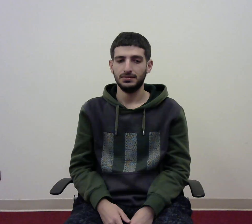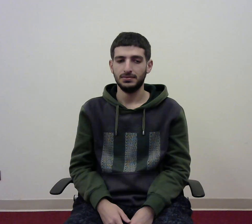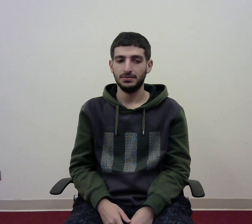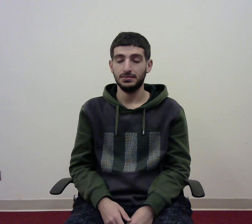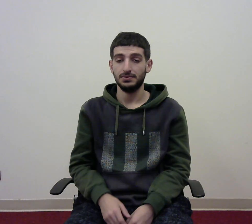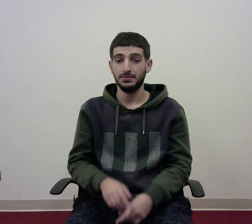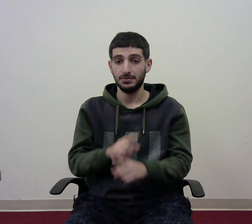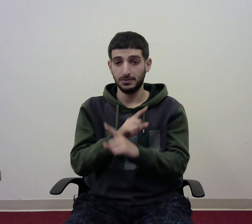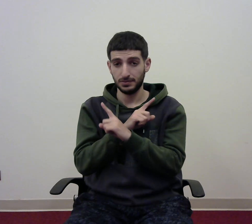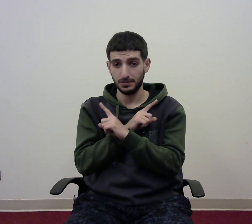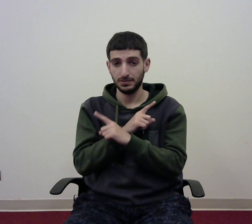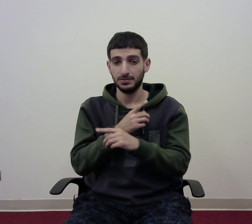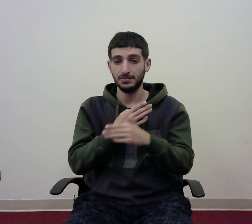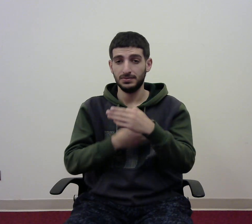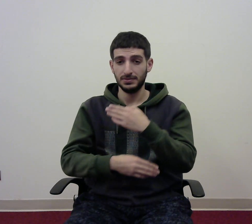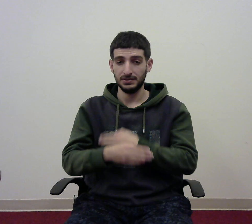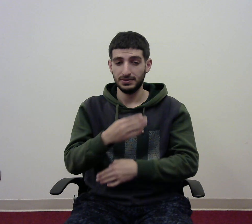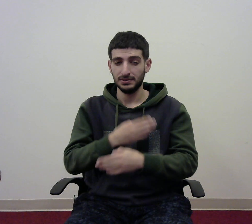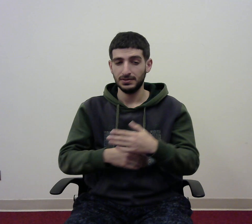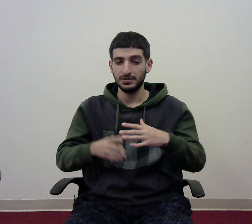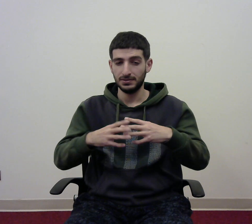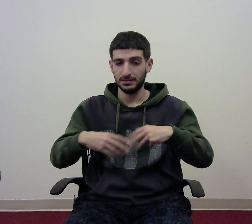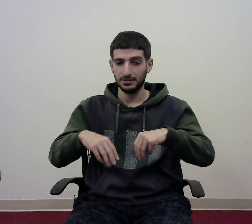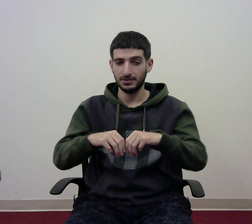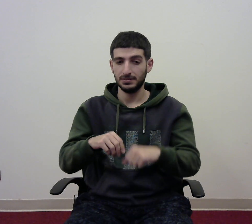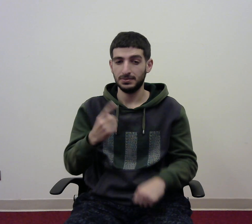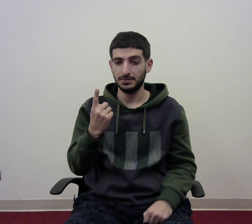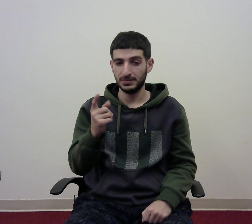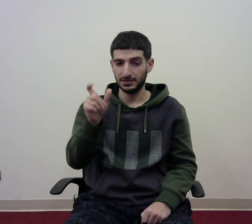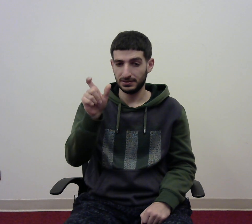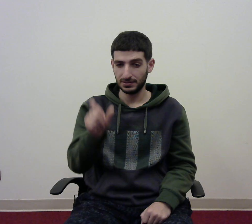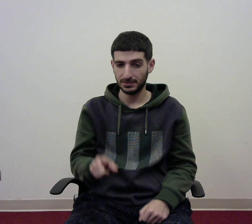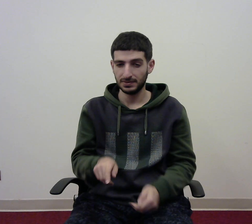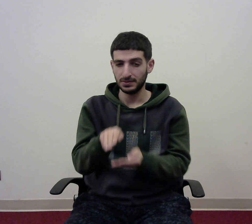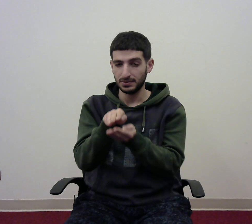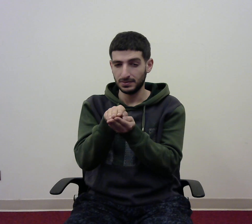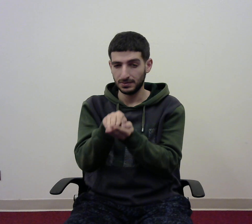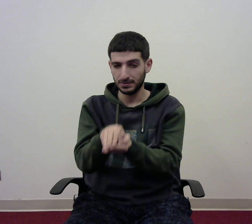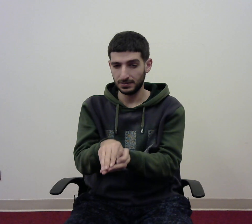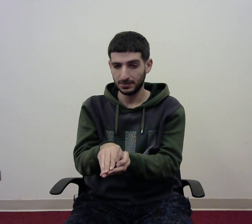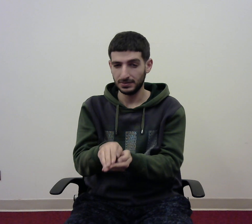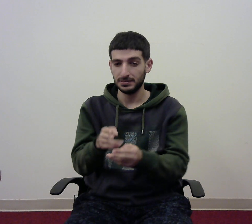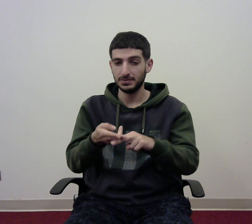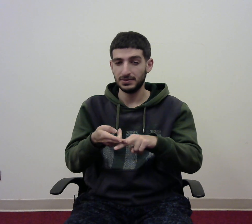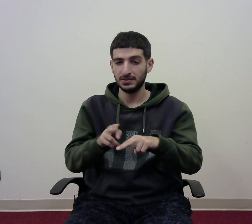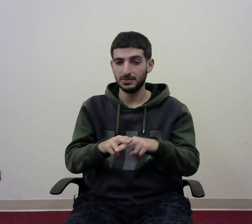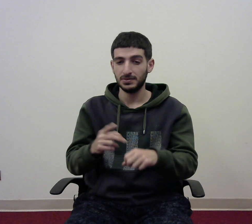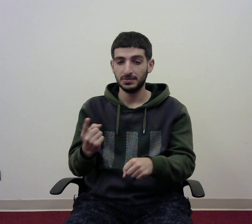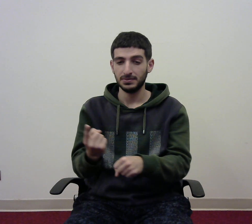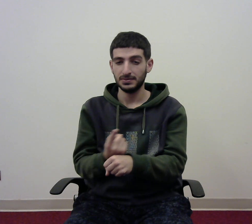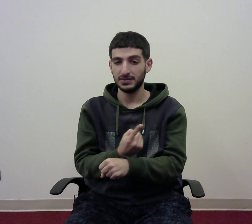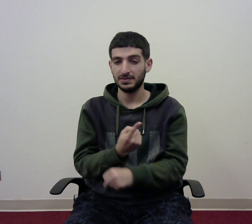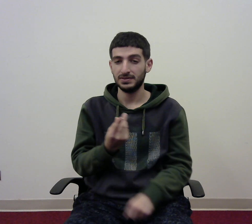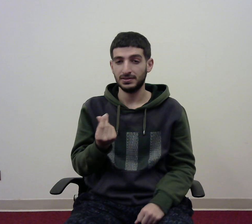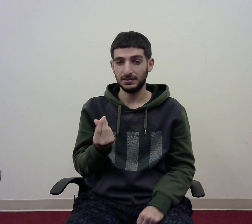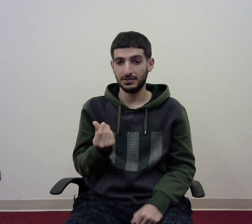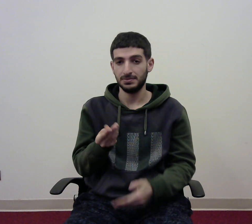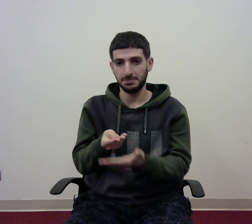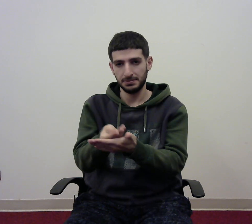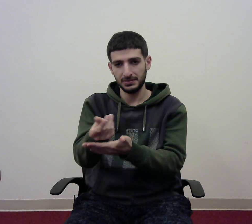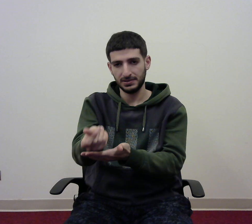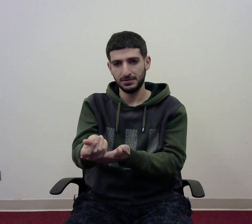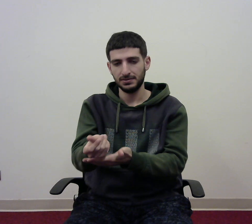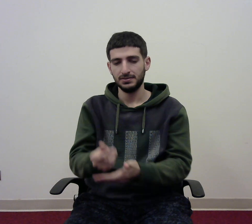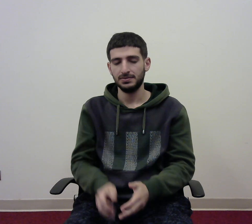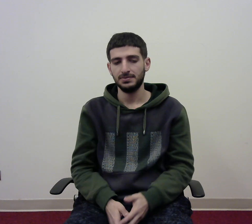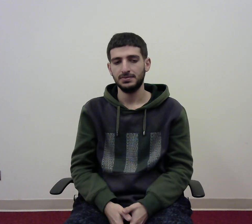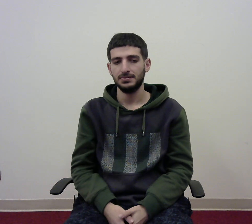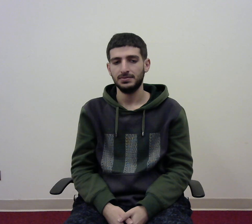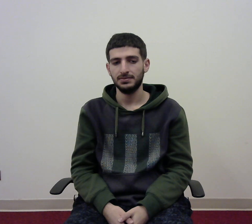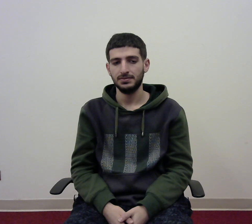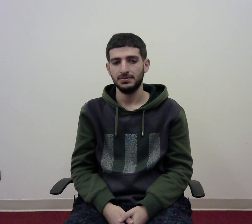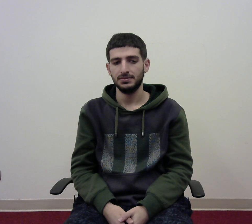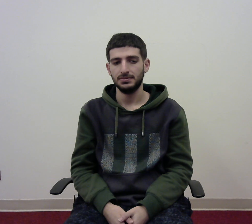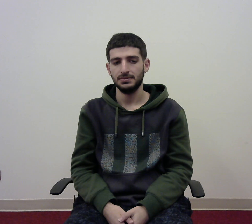Vəfat edən əlilin ailəsindən bir şəxsə dəfn üçün birdəfəlik müavinət ödənilir